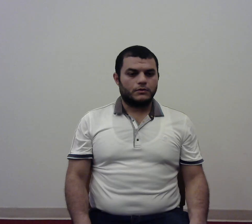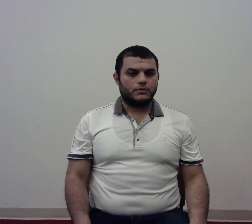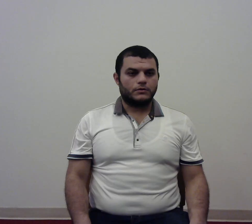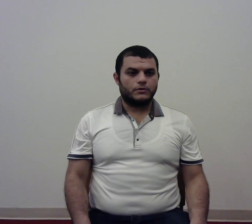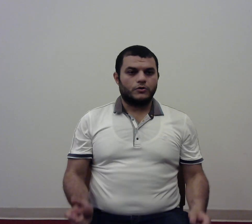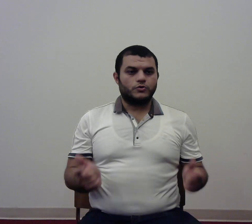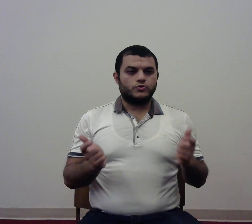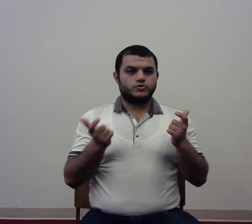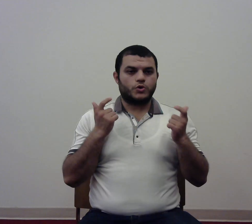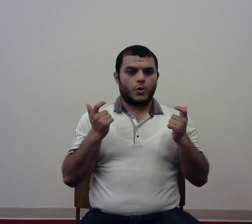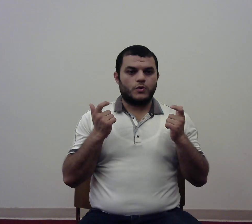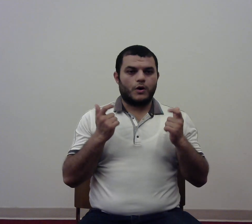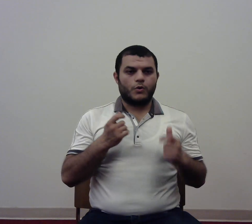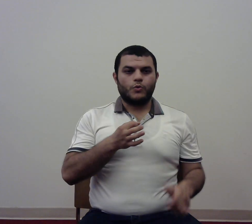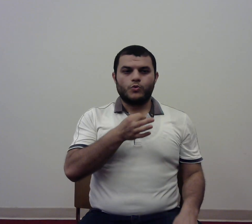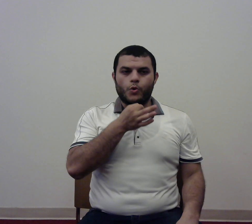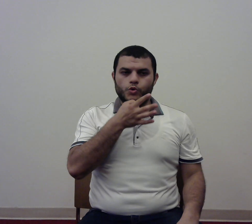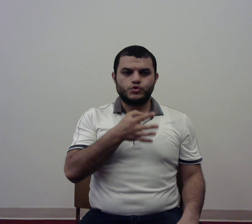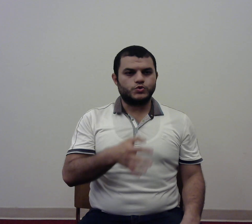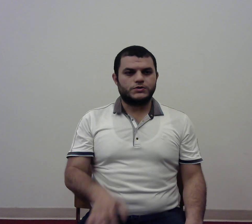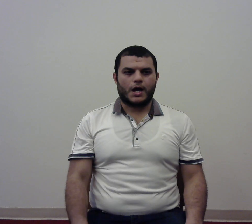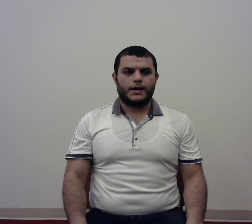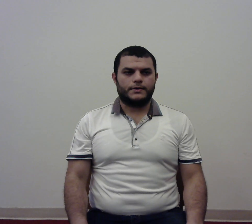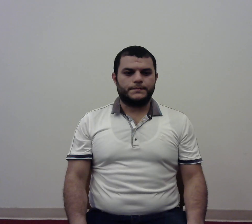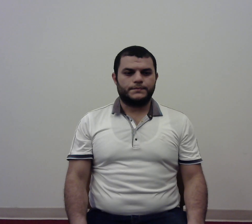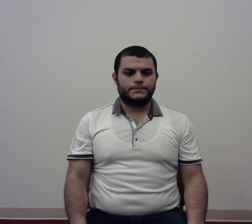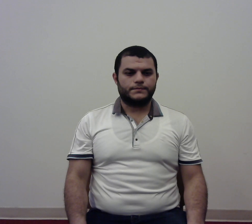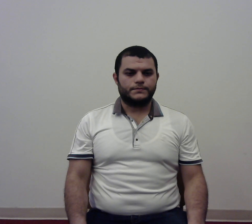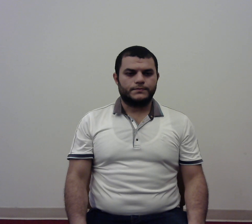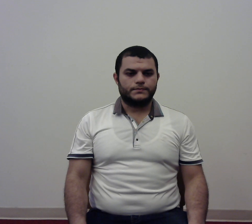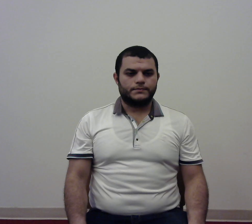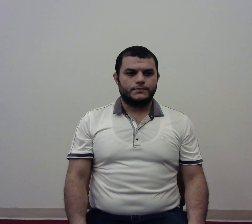Köynəyim xoşuna gəlir?